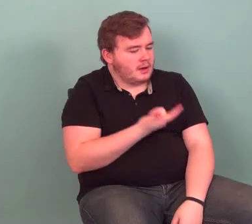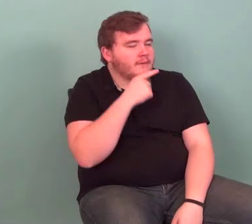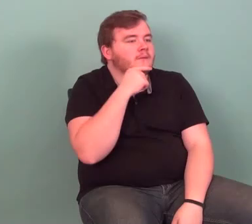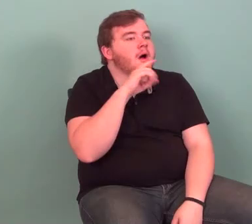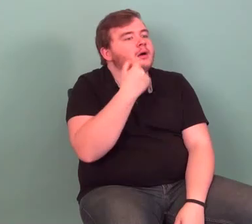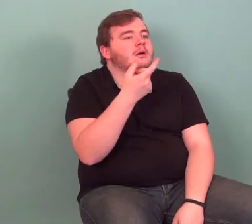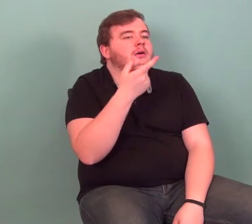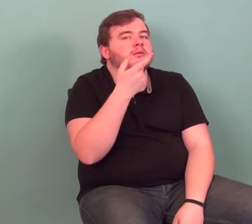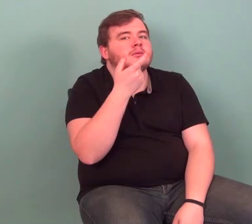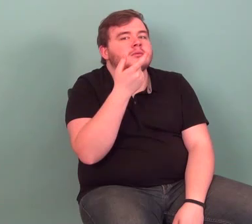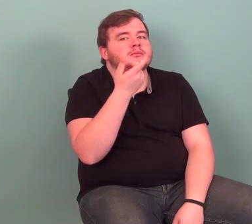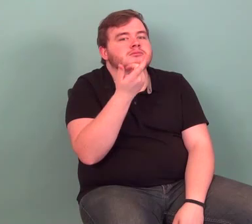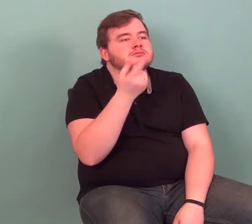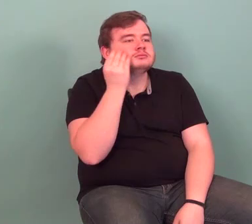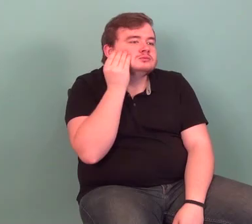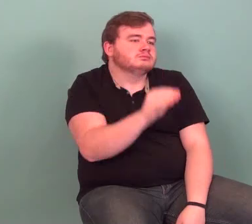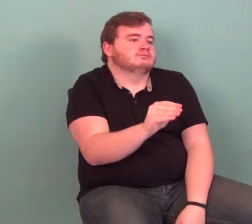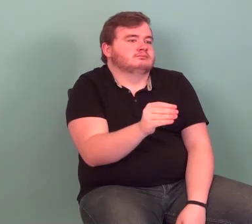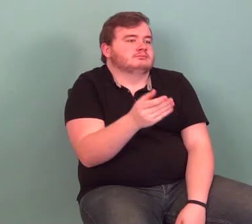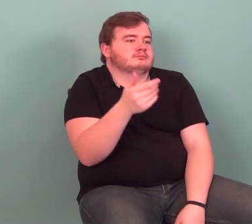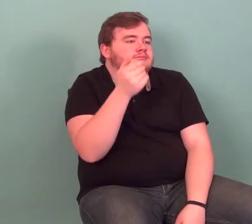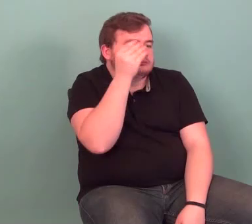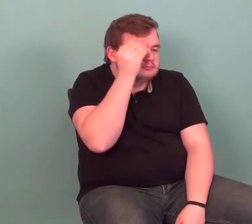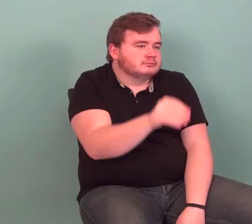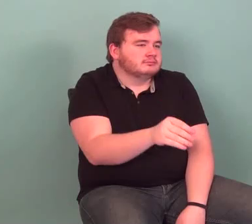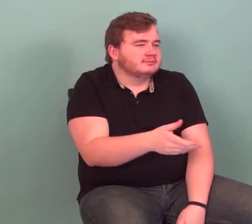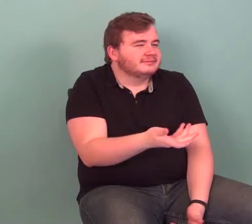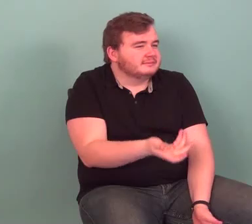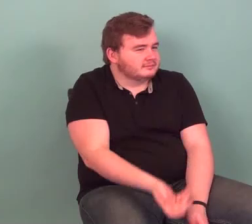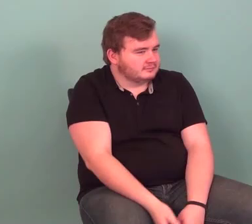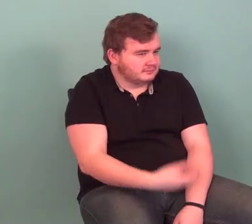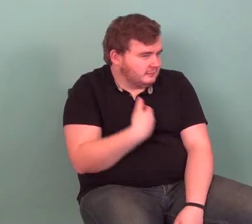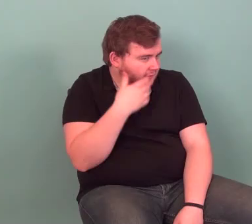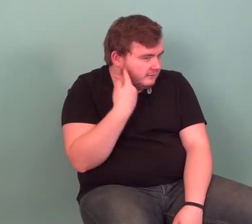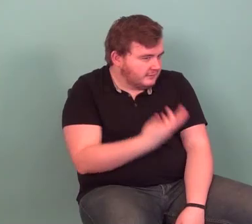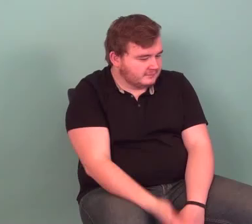Jest czerwone, czyli to informuje, ja nie wiem.